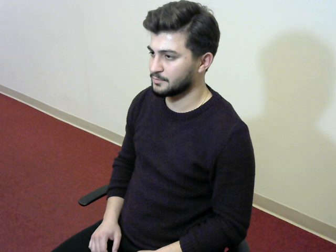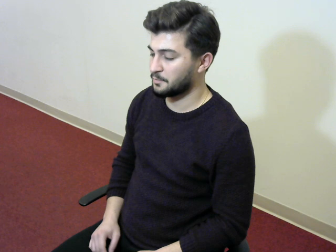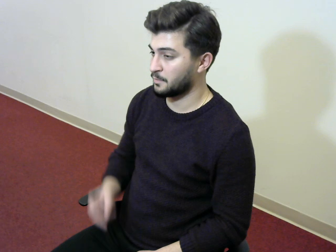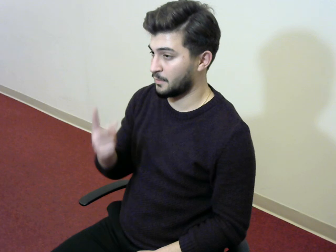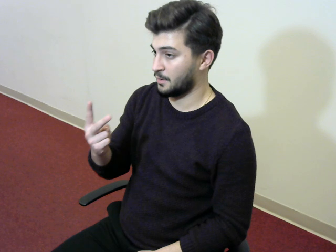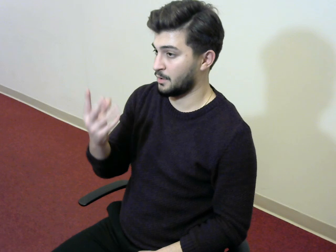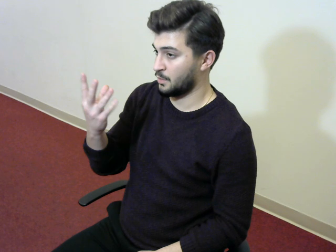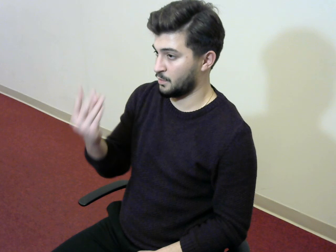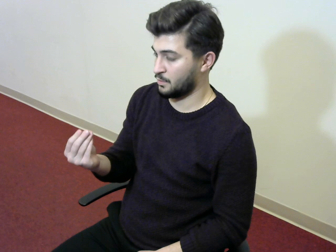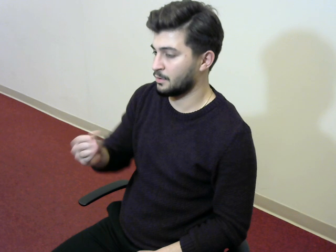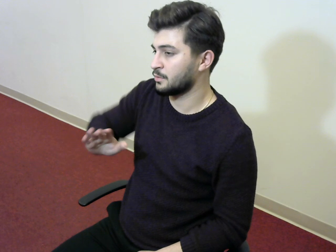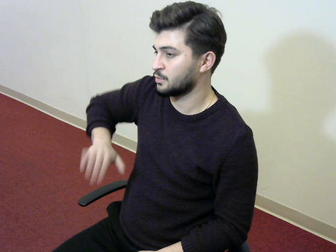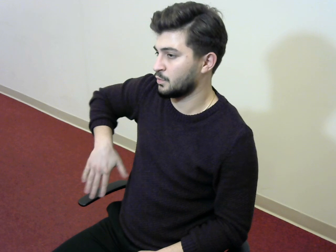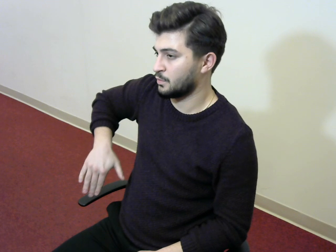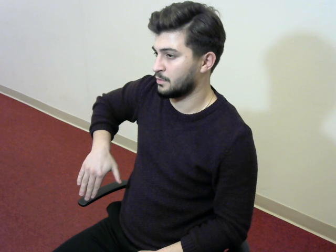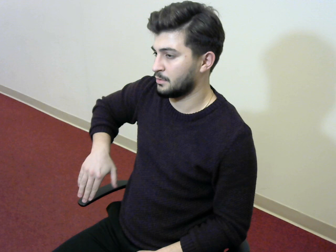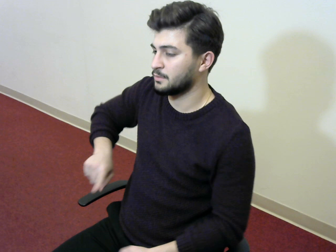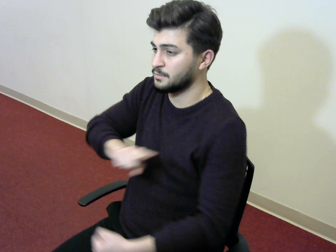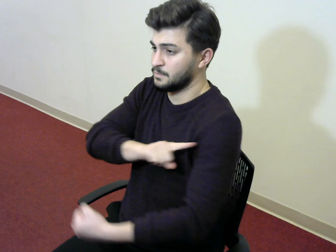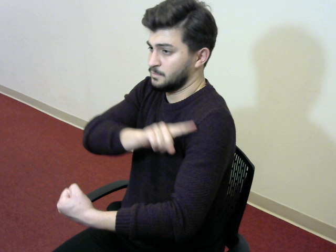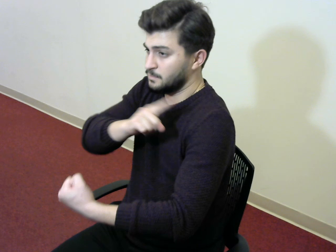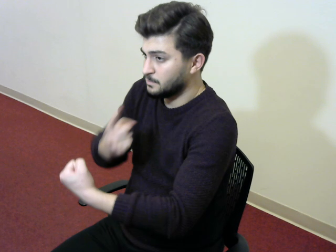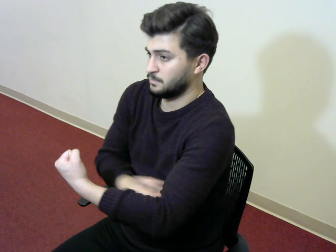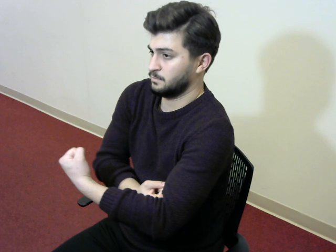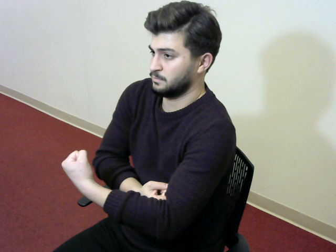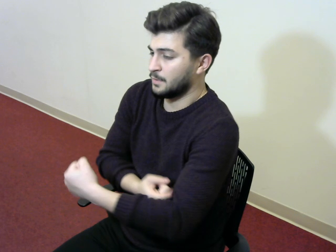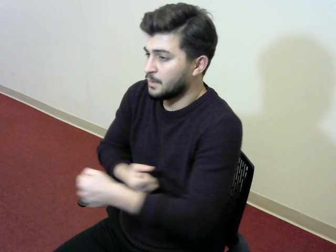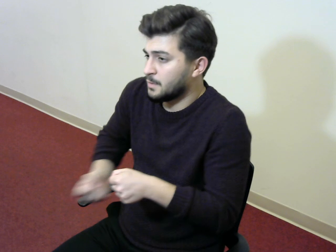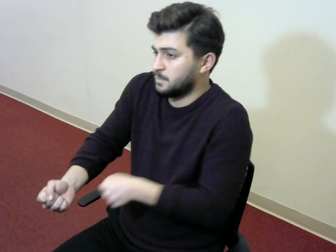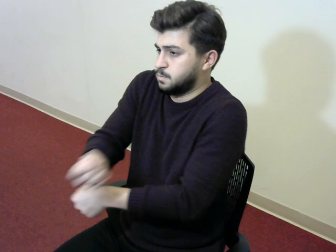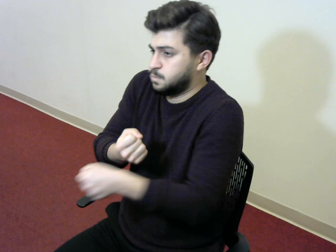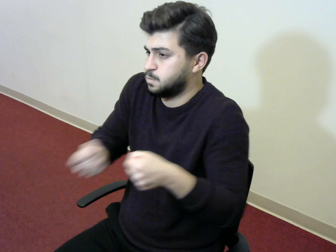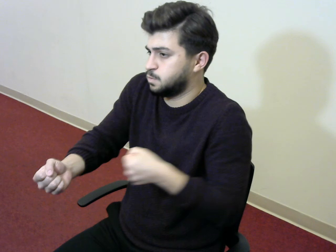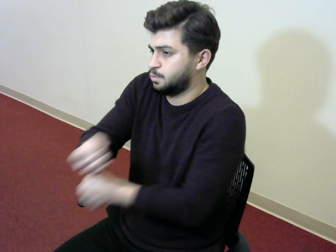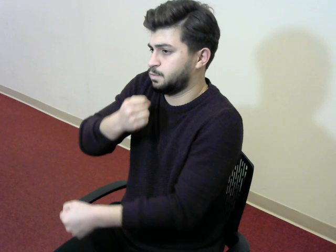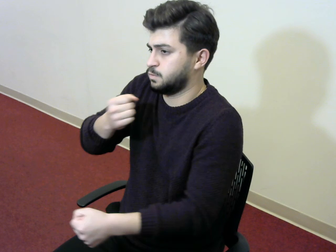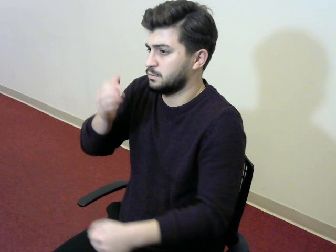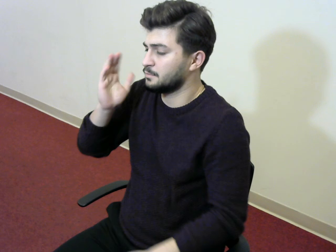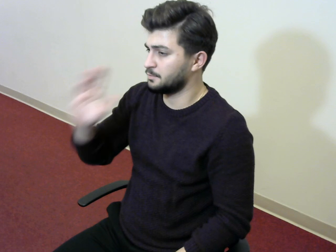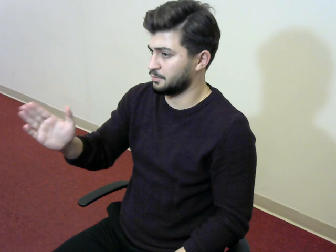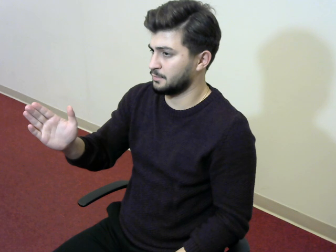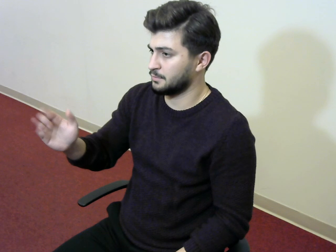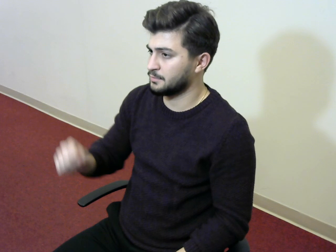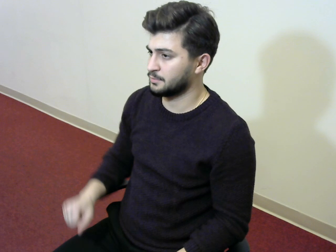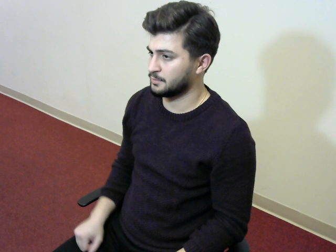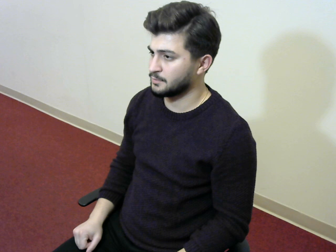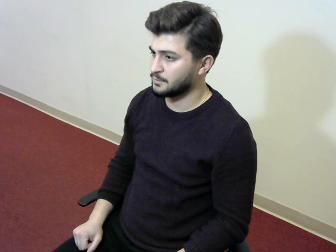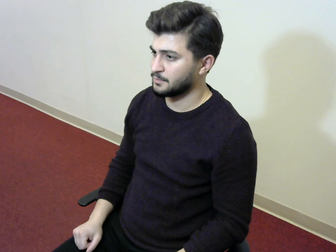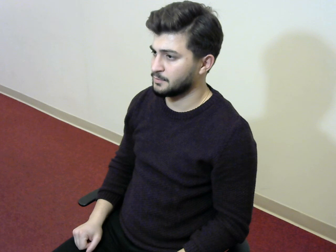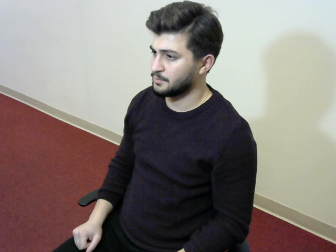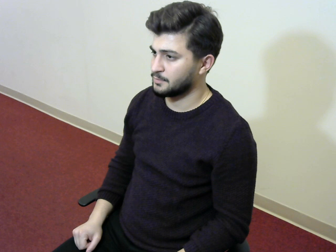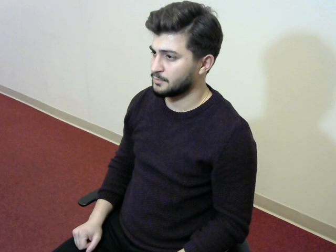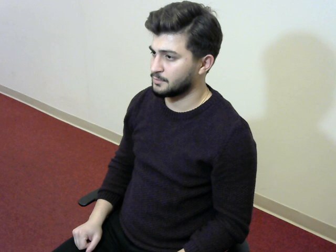İki gün sonra güclü külək olacaq